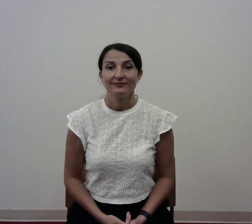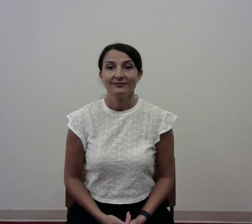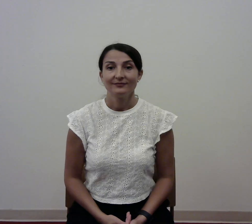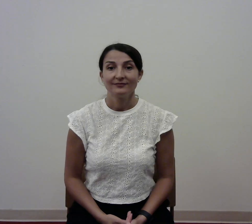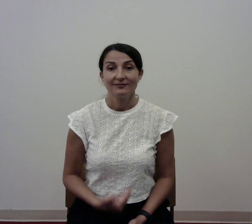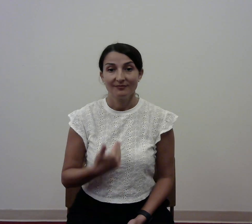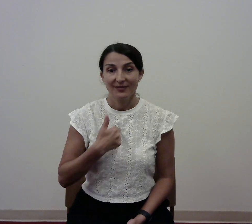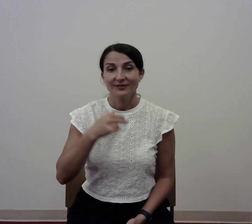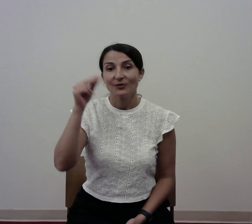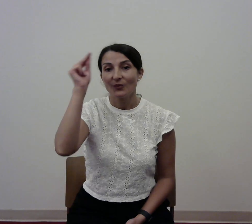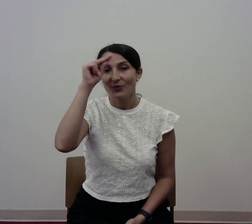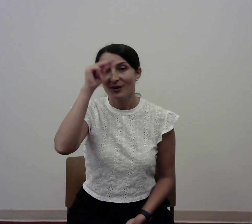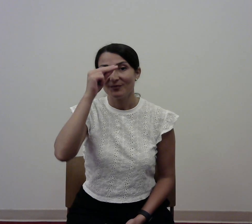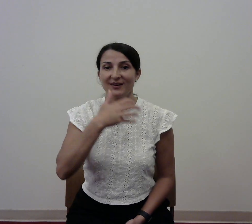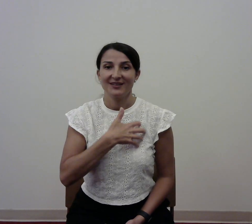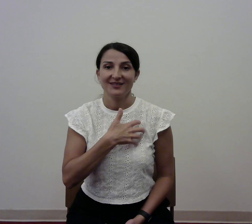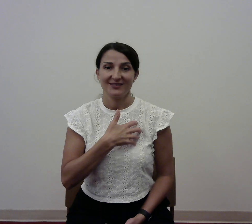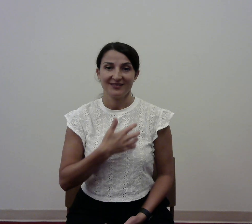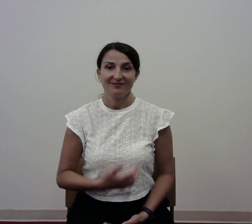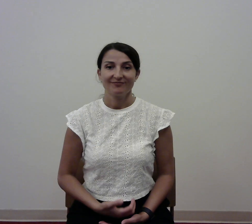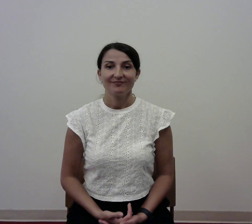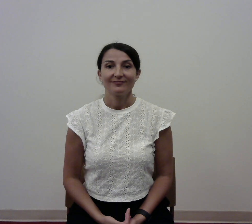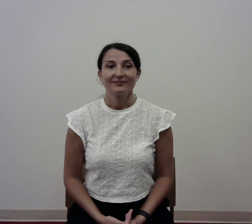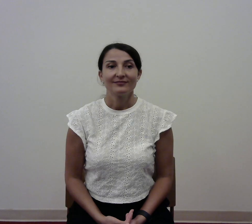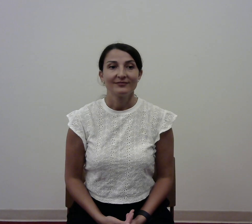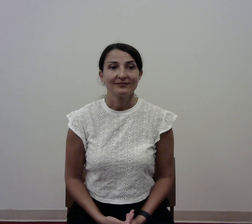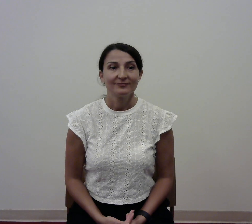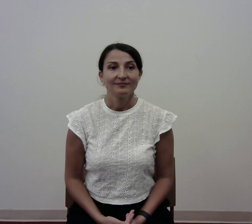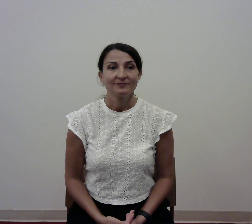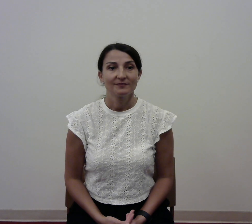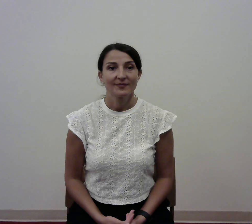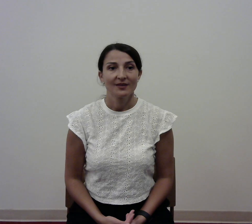Mən öyrənmək istəyirəm